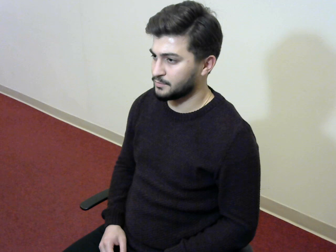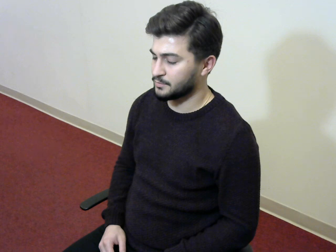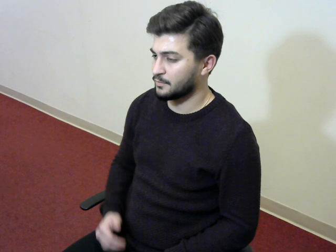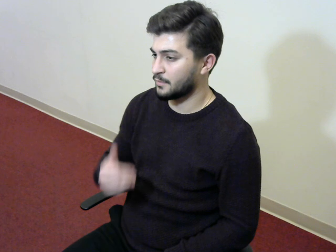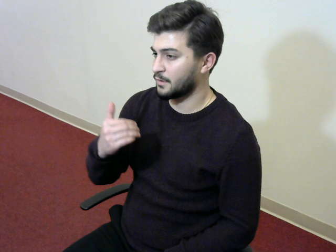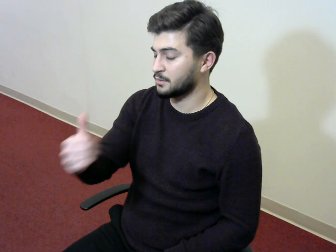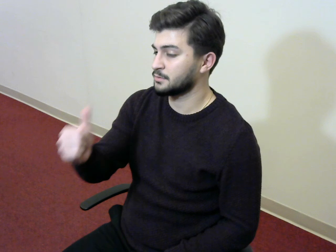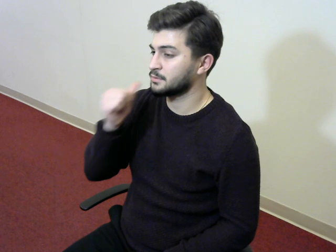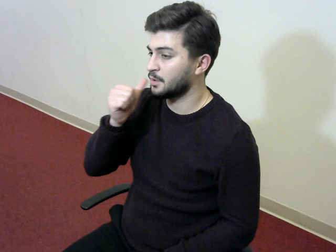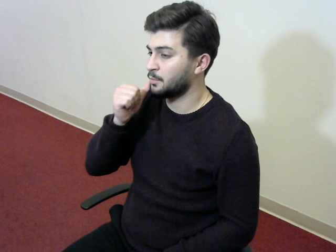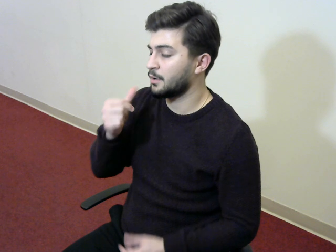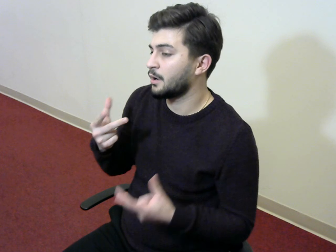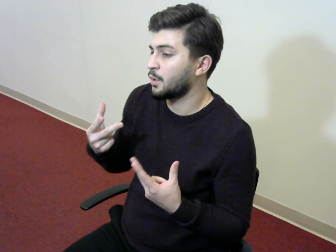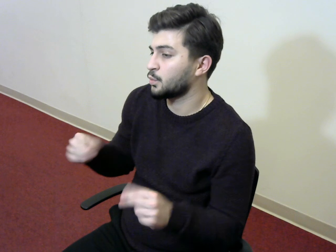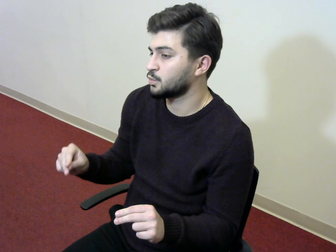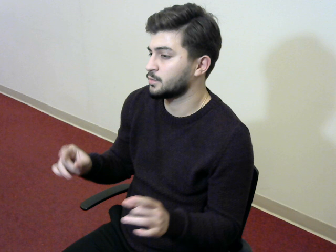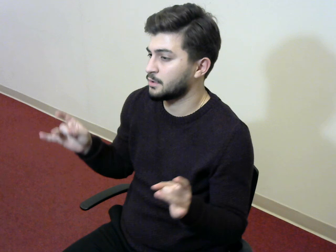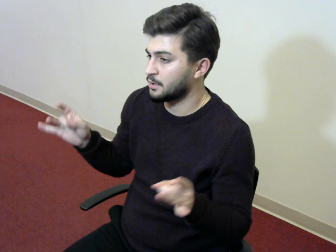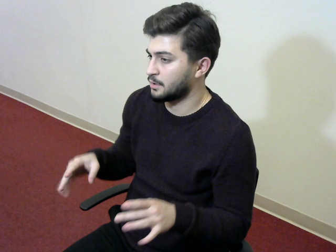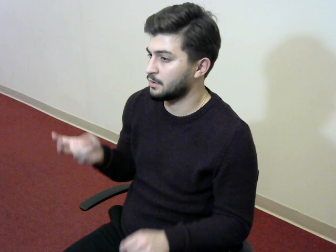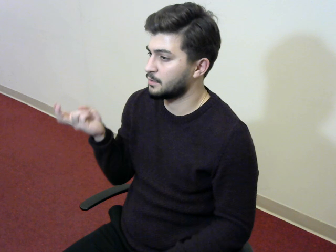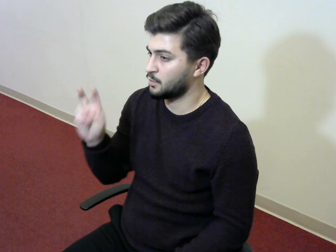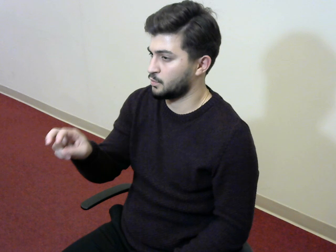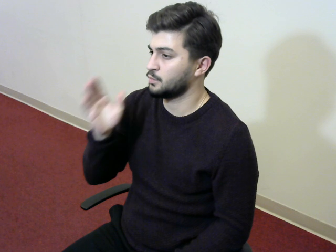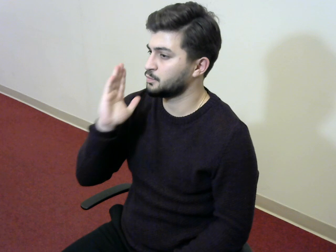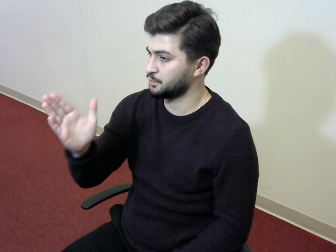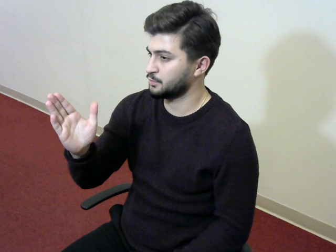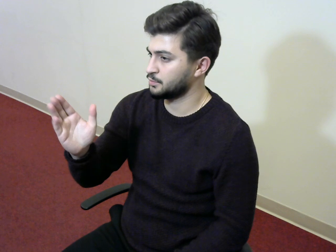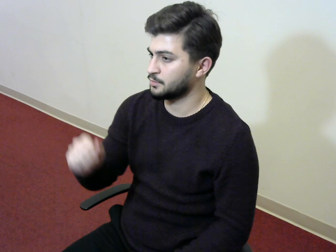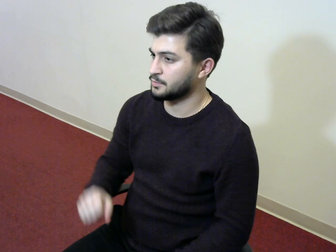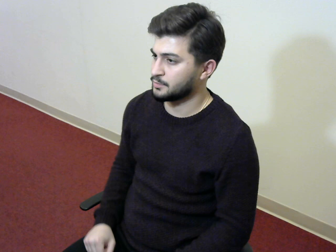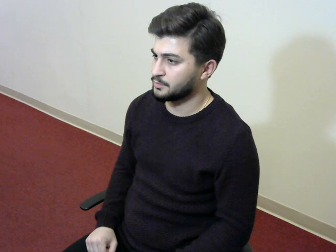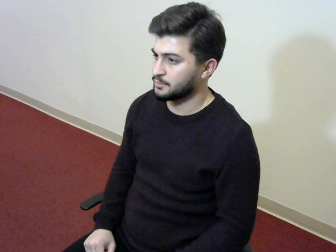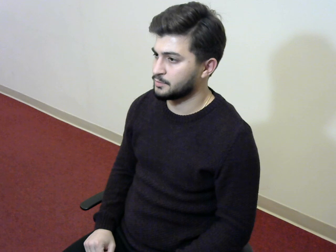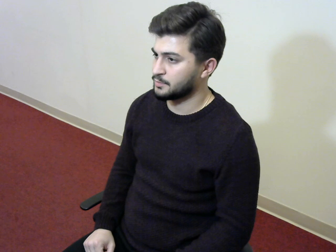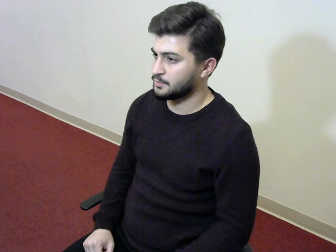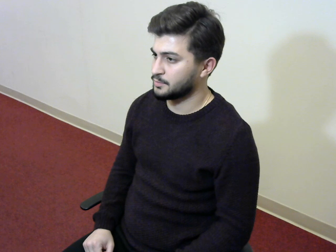Siz sabah hansı restorana gedəcəksiniz?